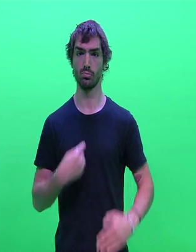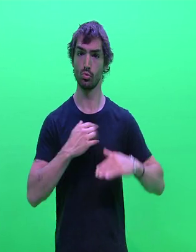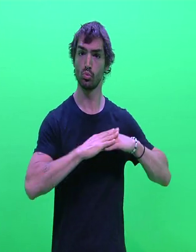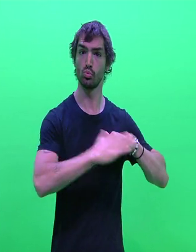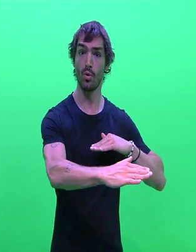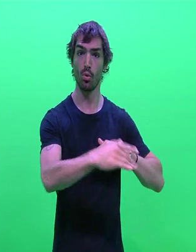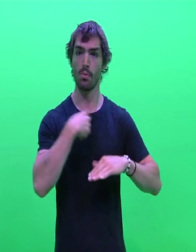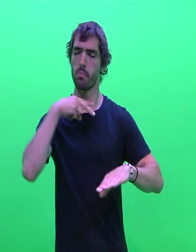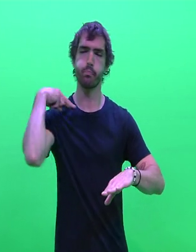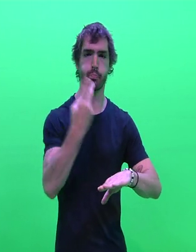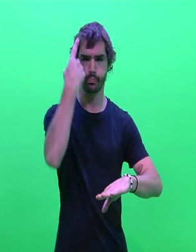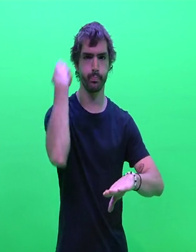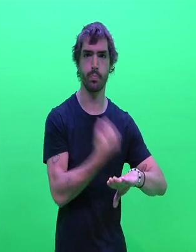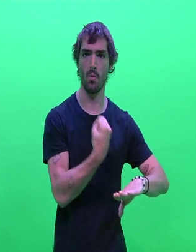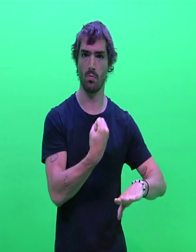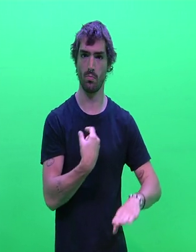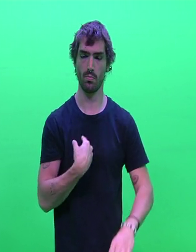Vaig caure i em vaig donar un cop al terra amb el cap.